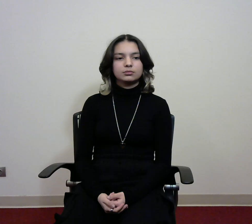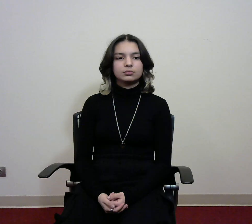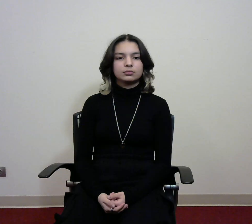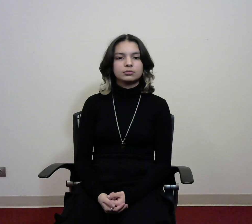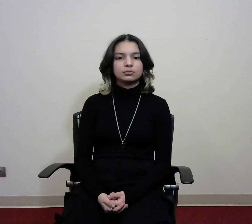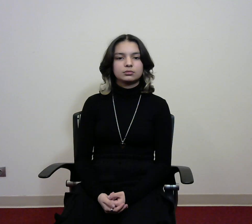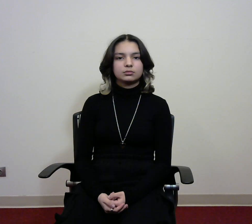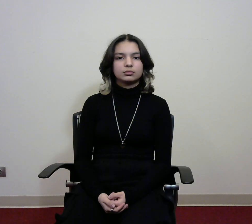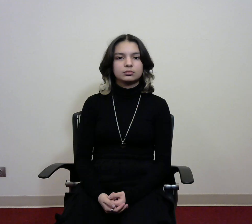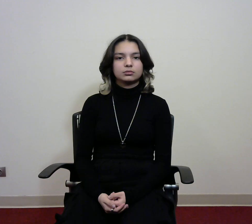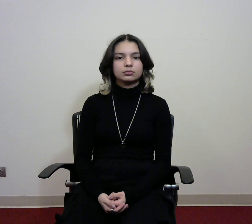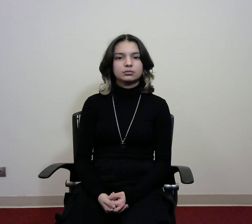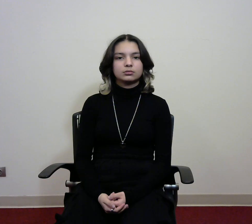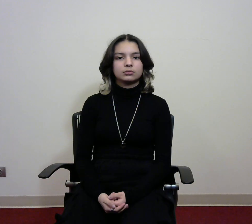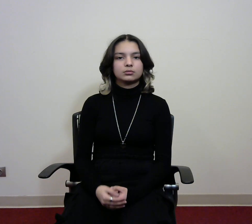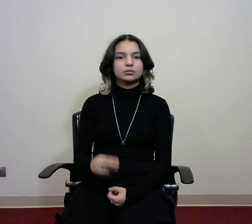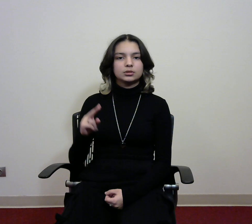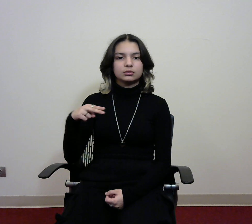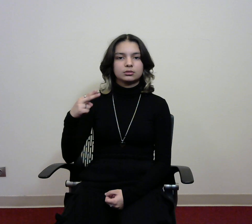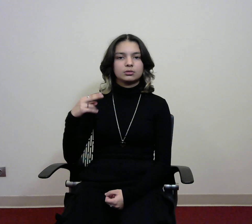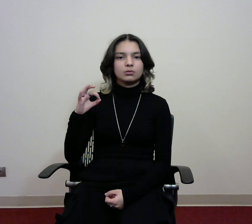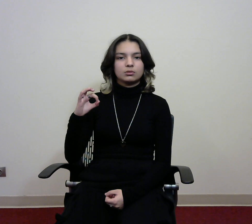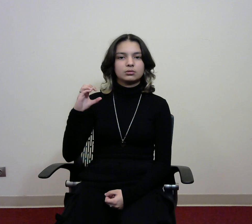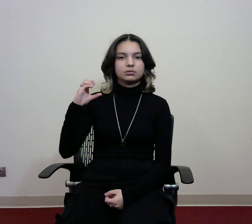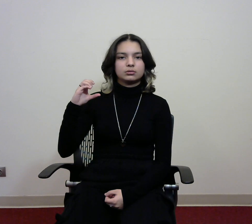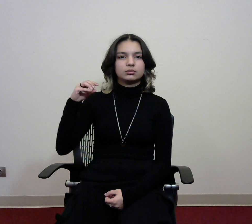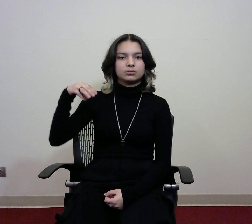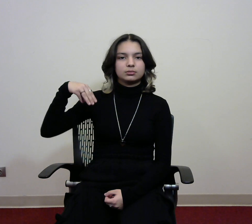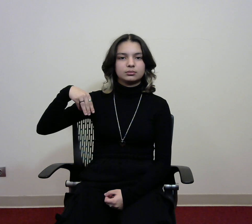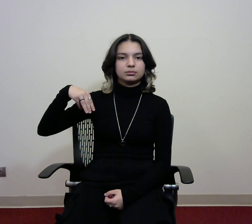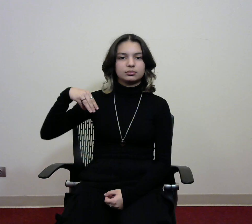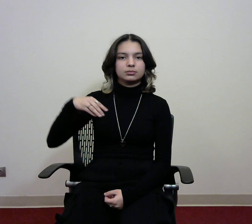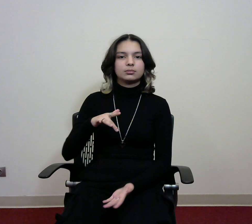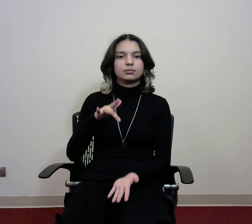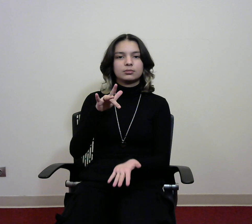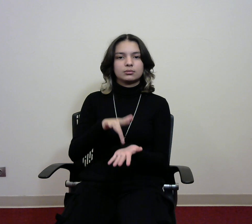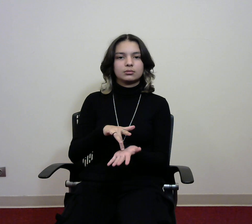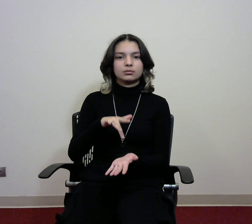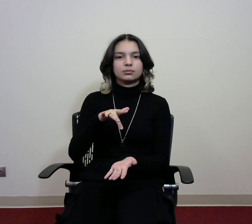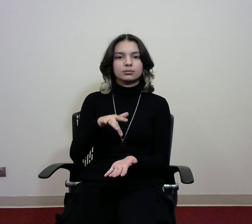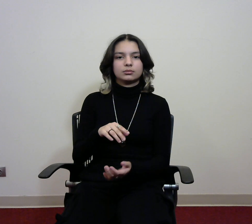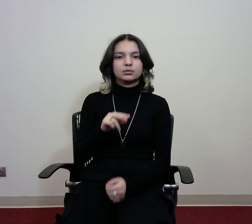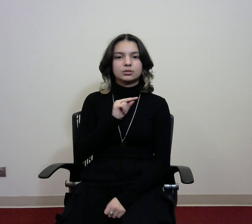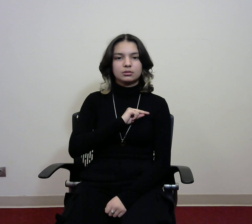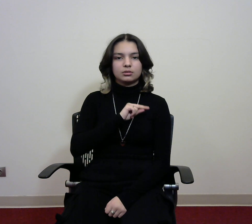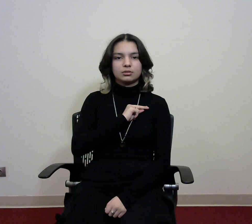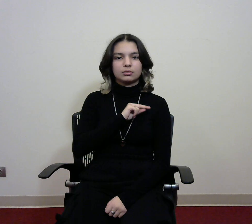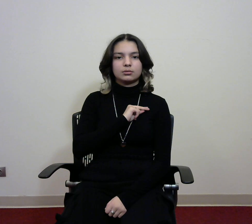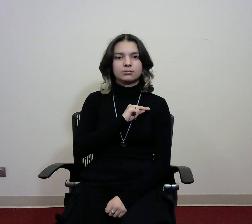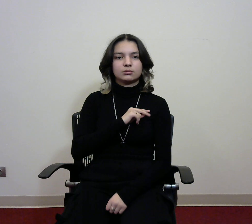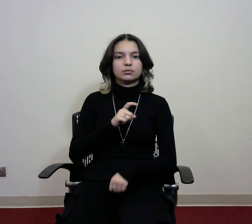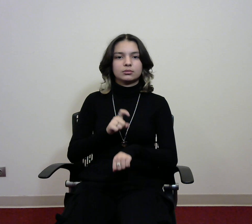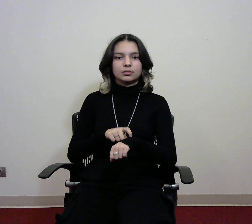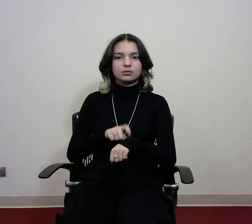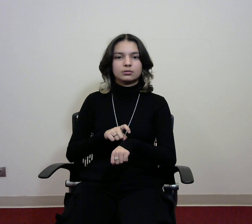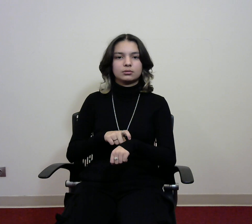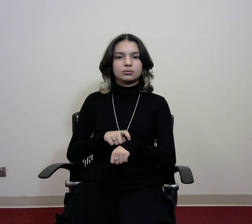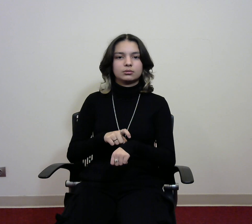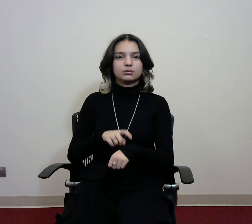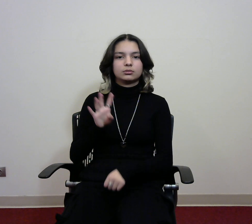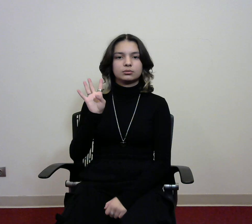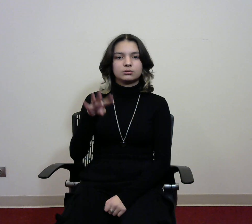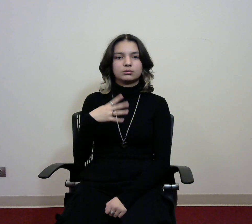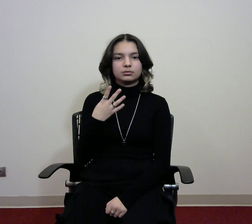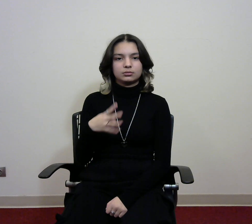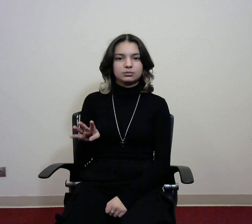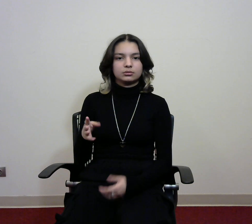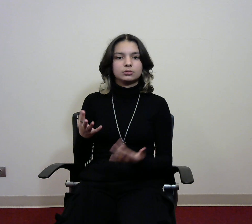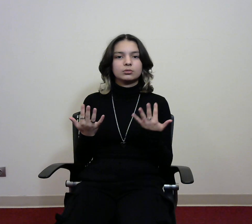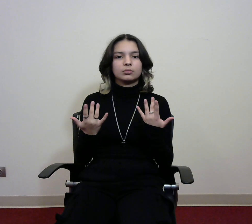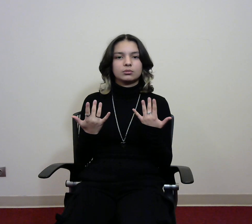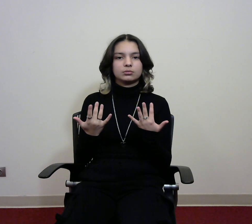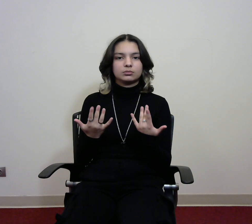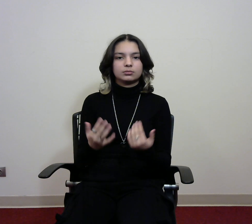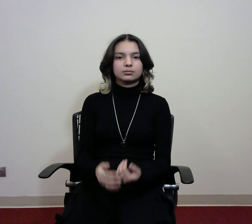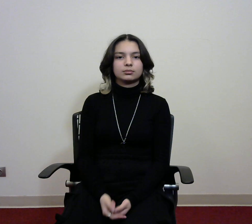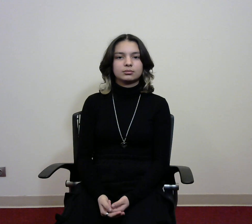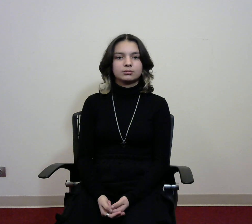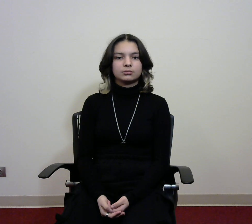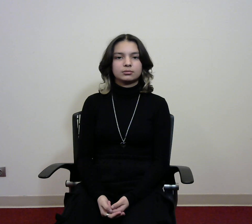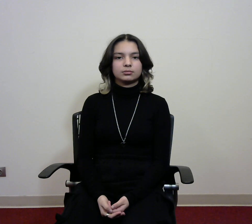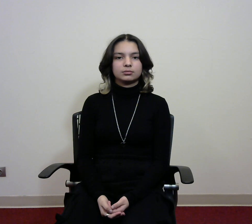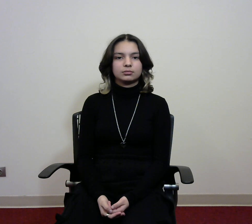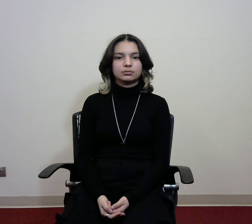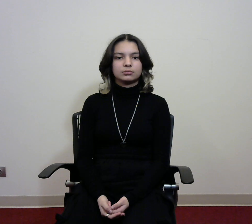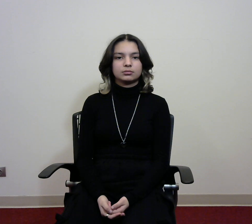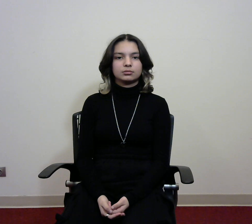DOST Mərkəzlərində iş saatı,qrafiki necədir?